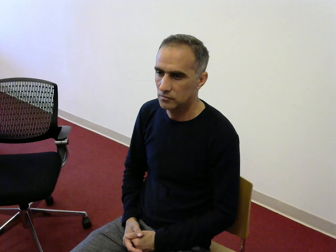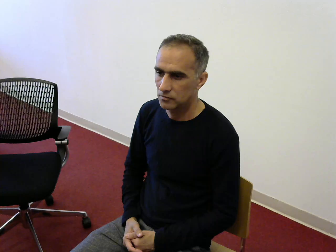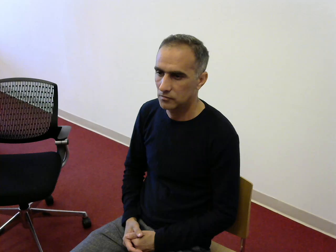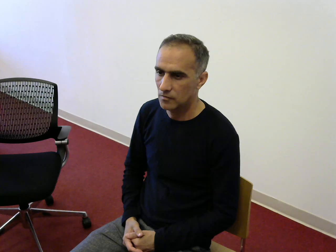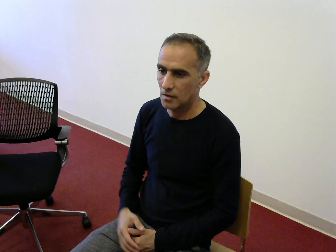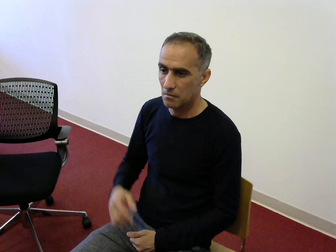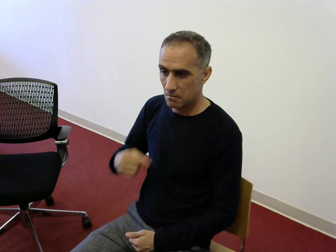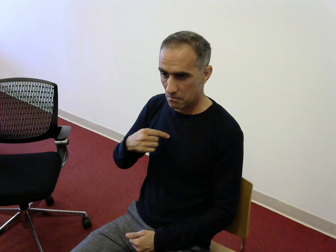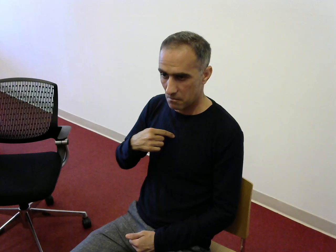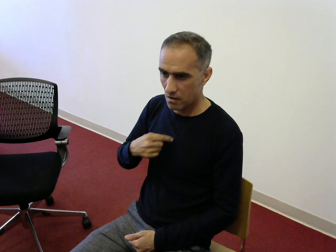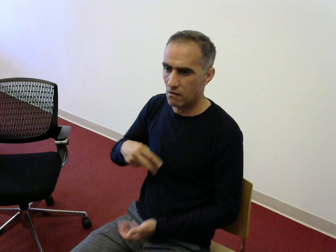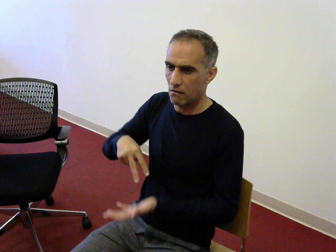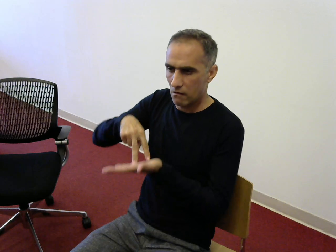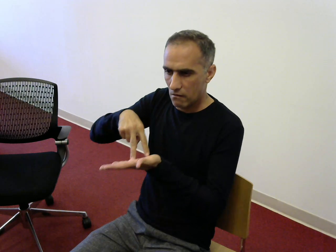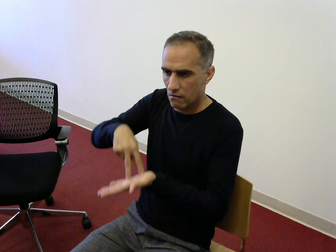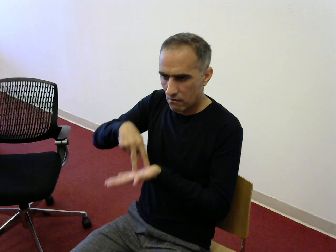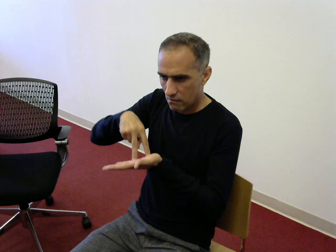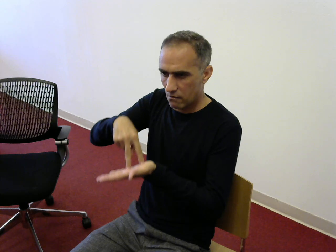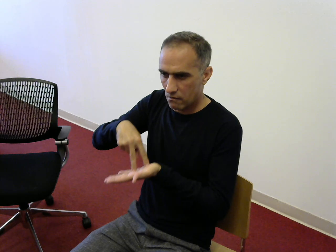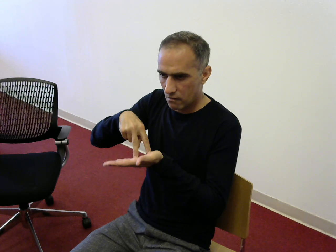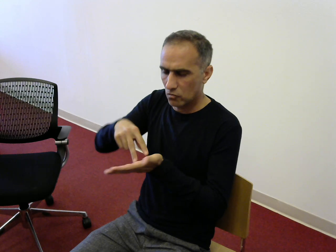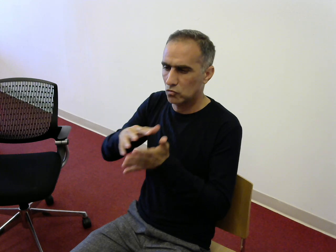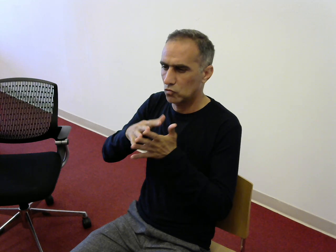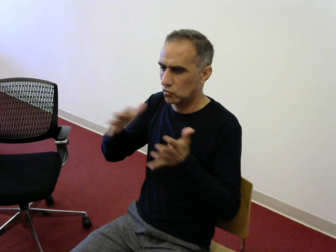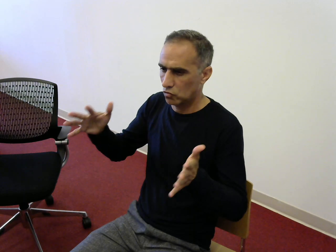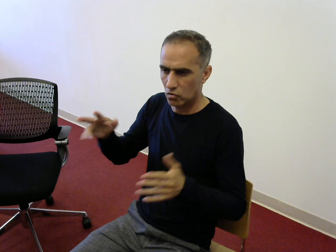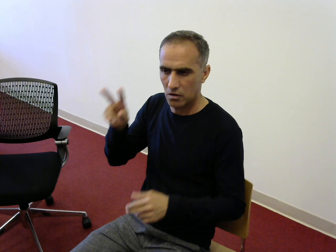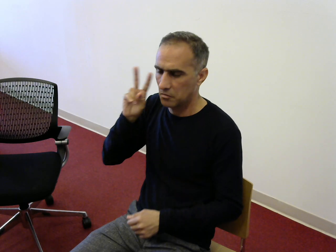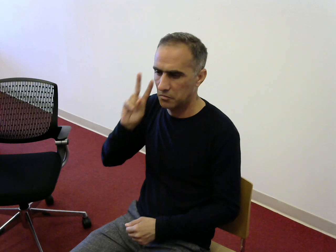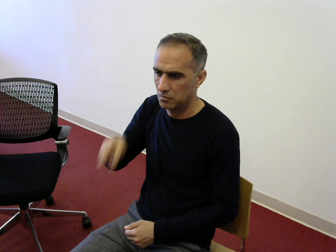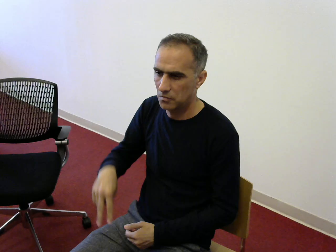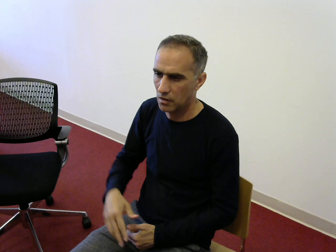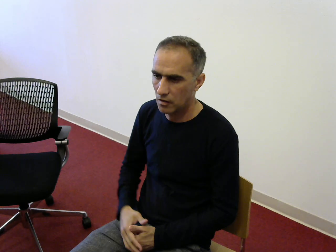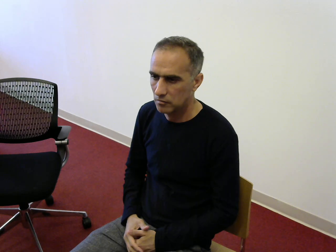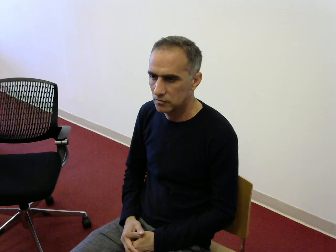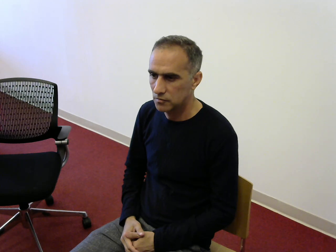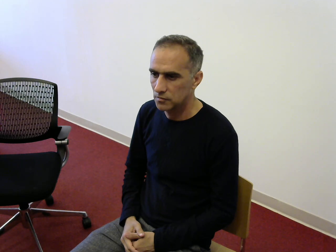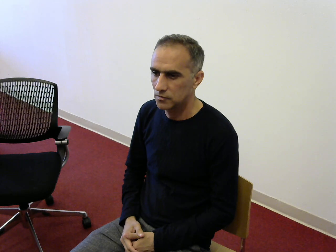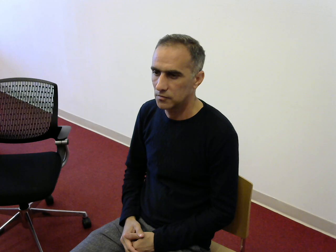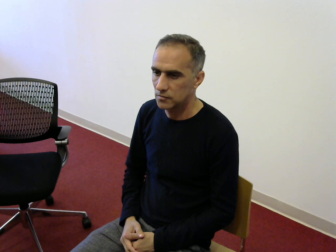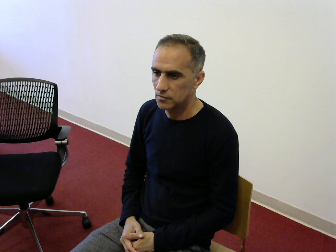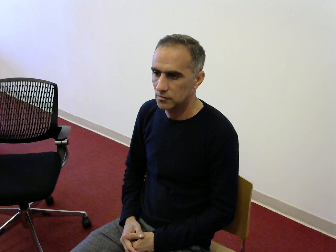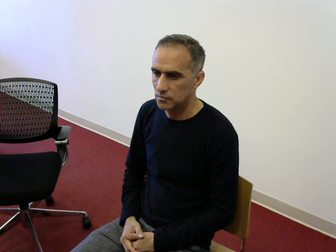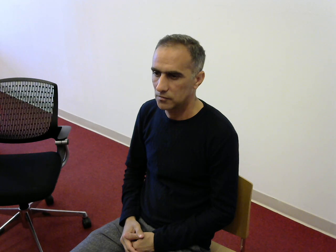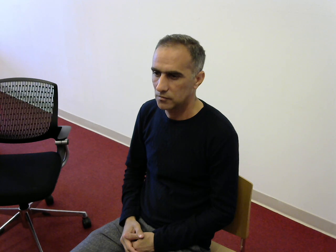Mən ayaq üstə çox dura bilmirəm